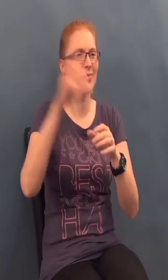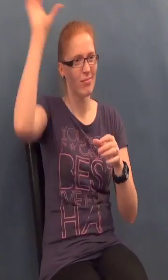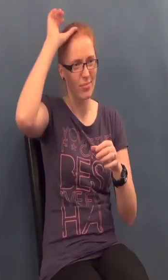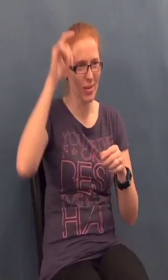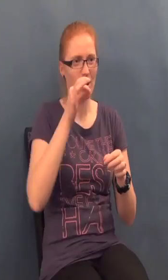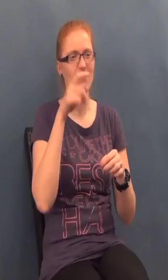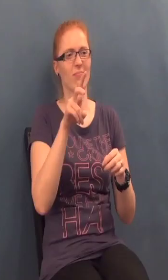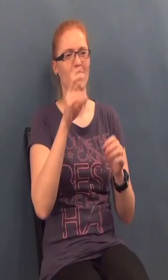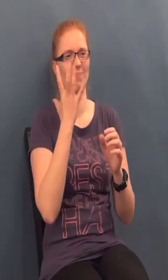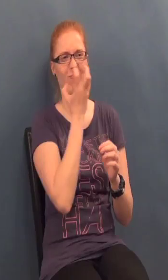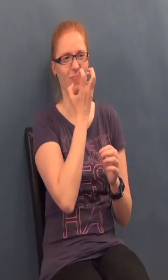Kot patrzy i jest zły.